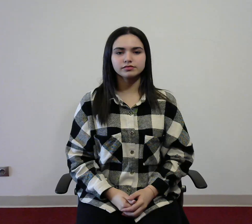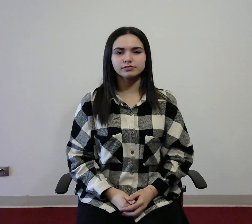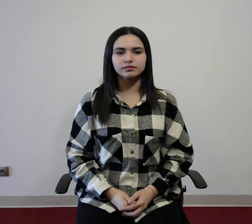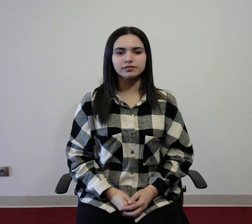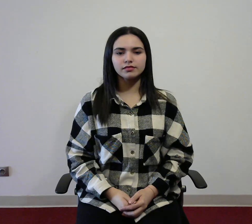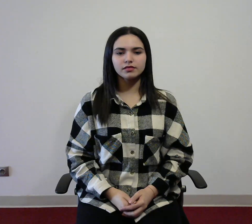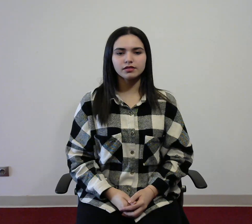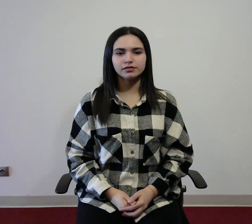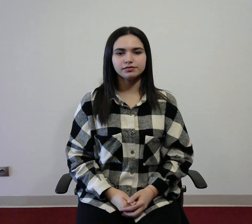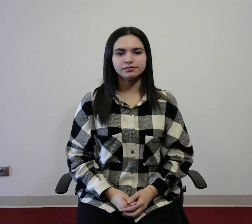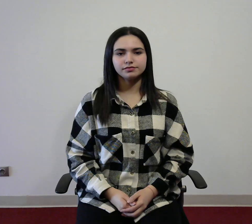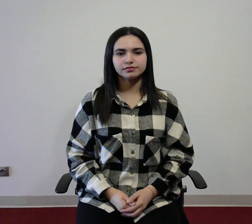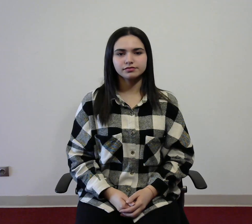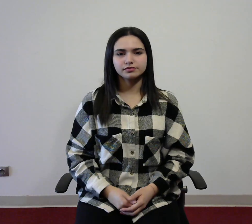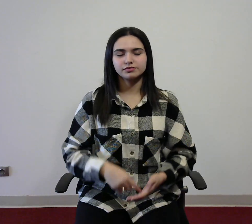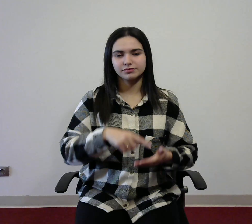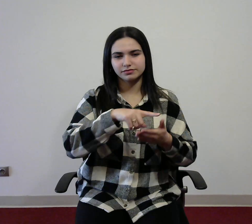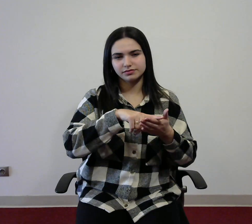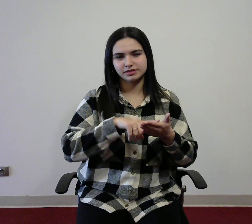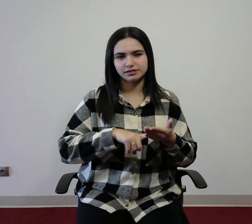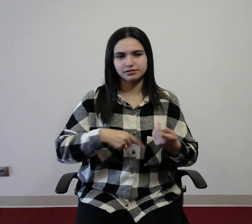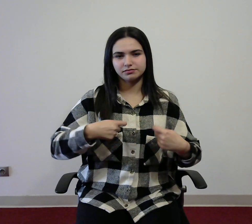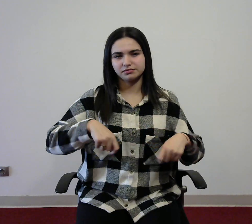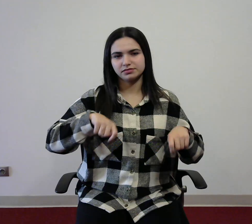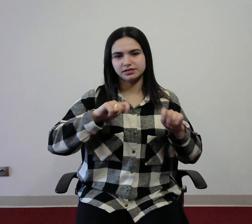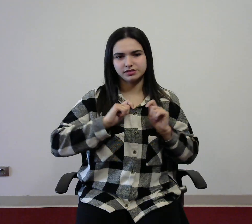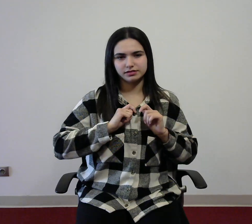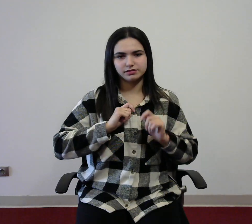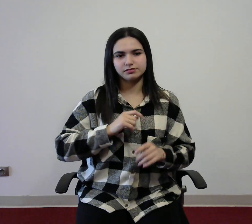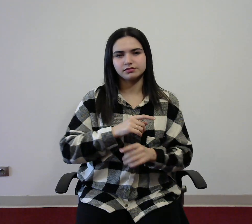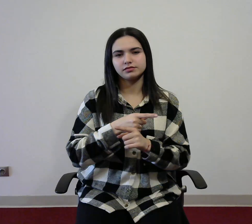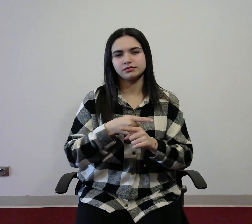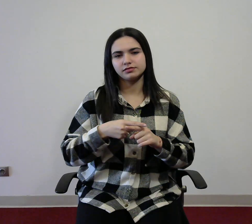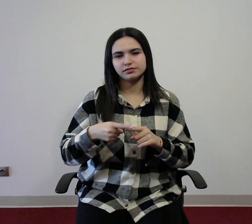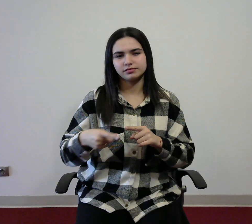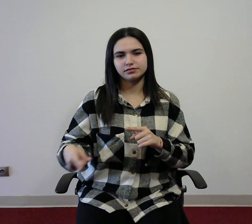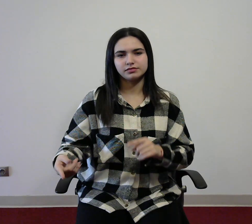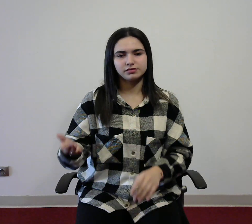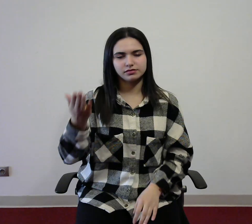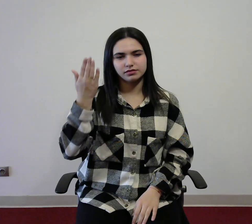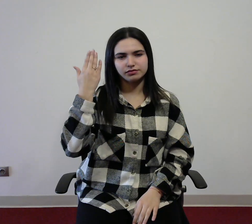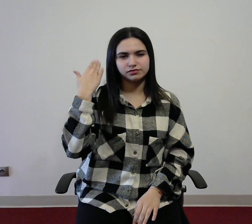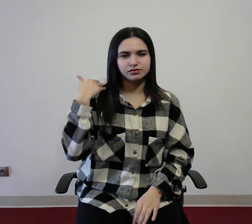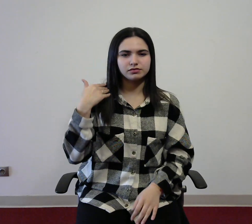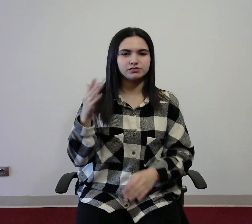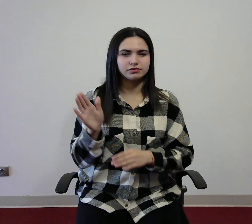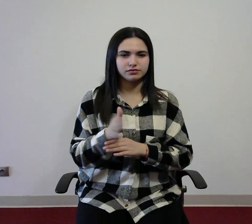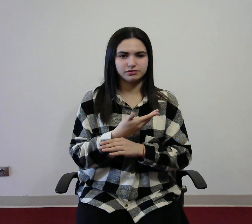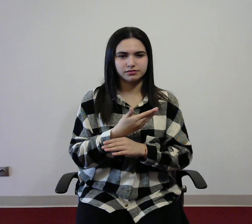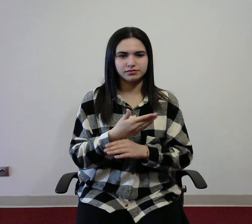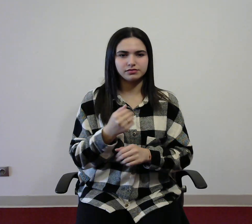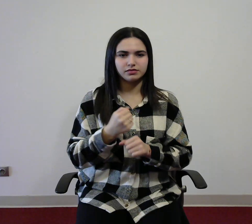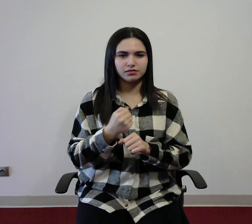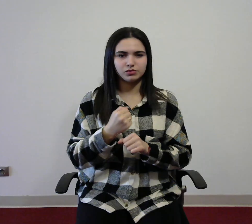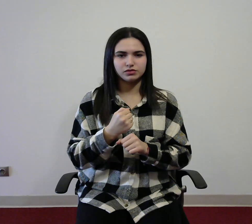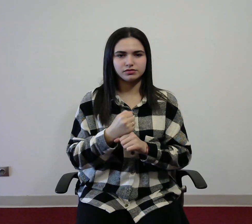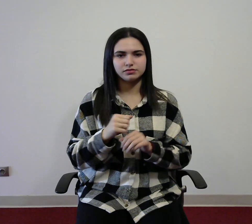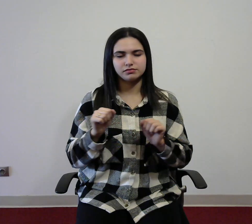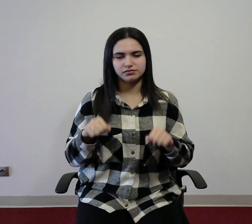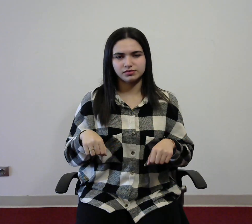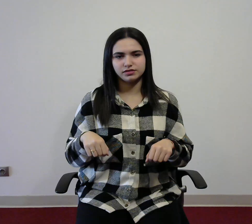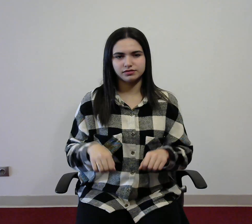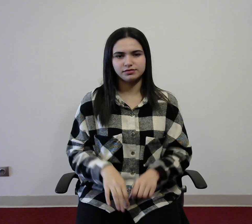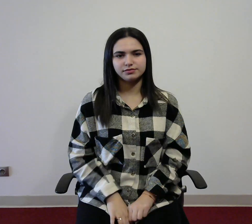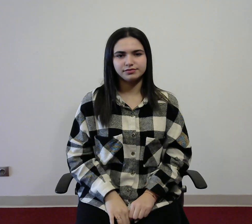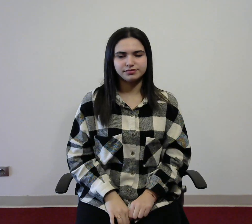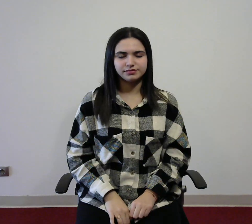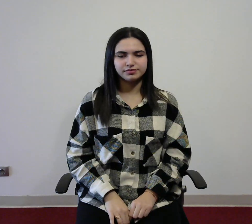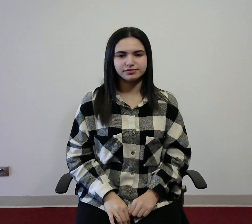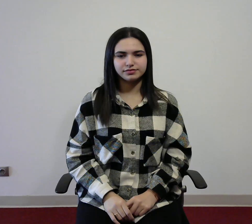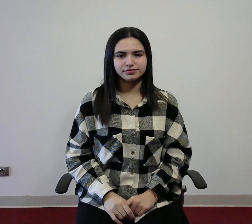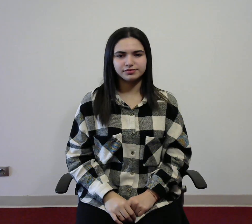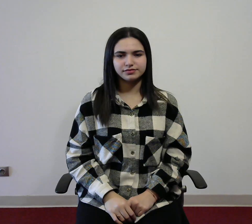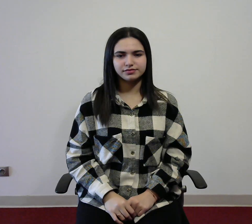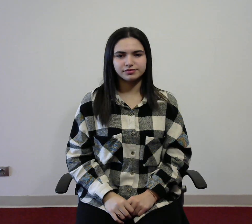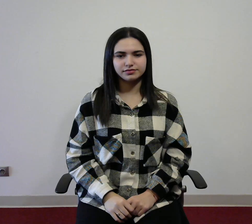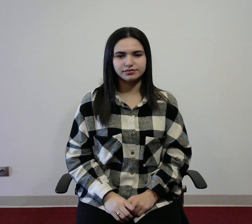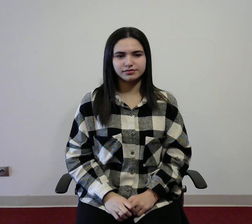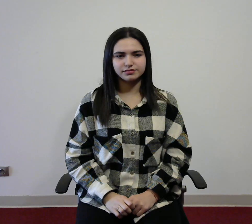Etibarnaməni müddətindən əvvəl ləğv etdirmək olarmı?